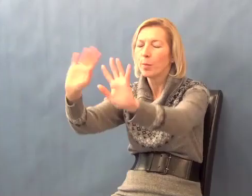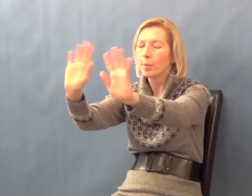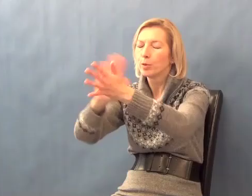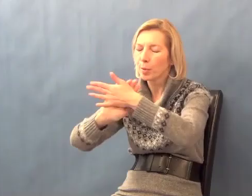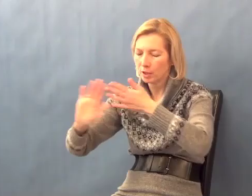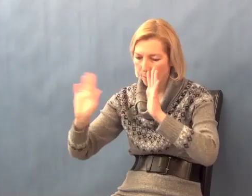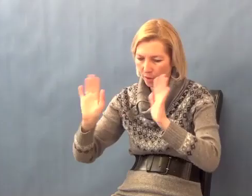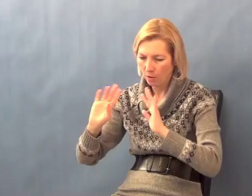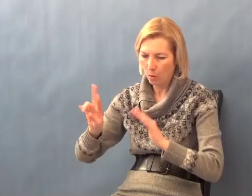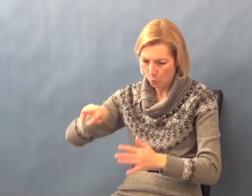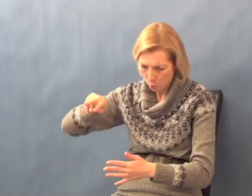Nie, przepraszam.